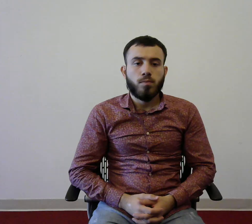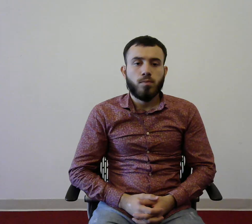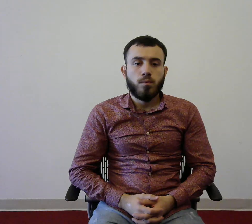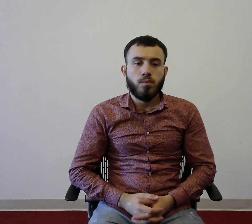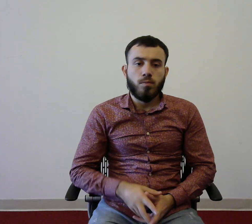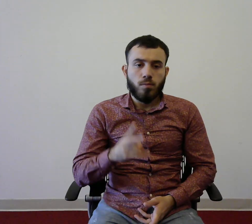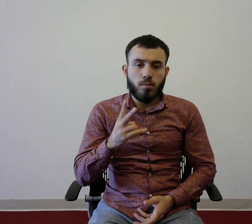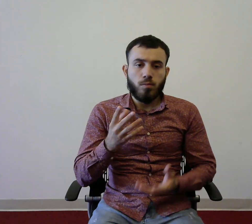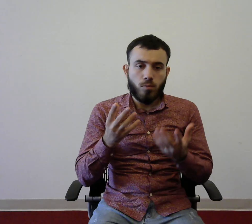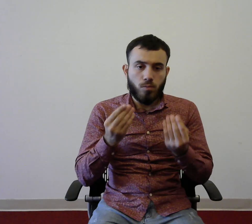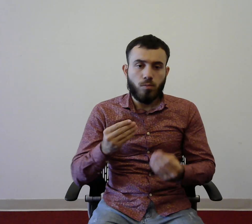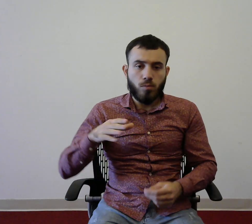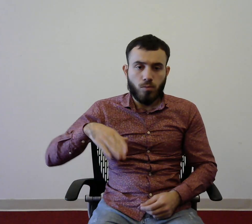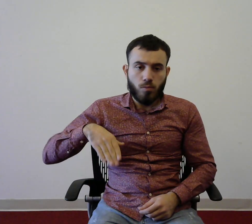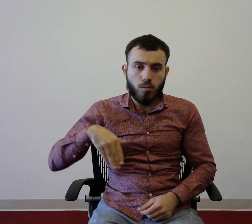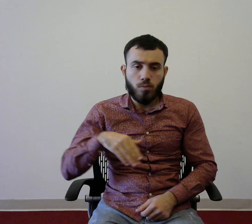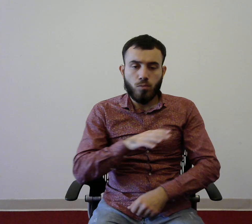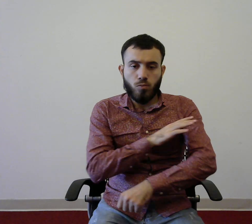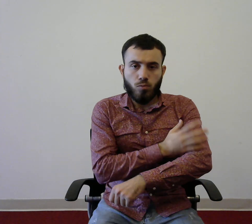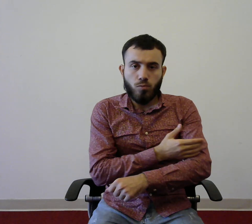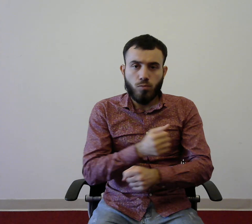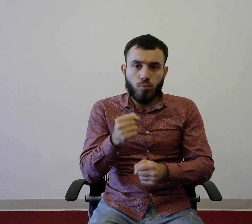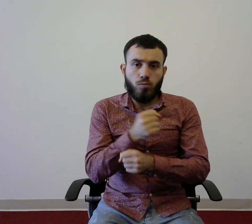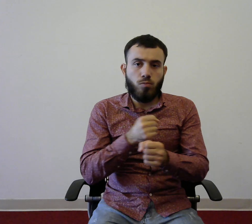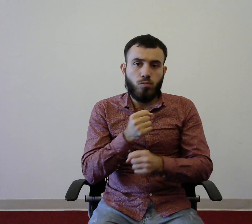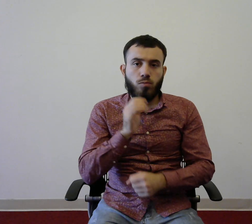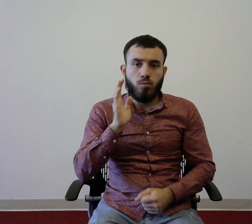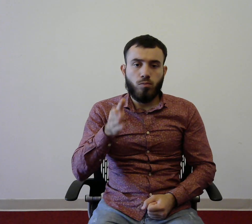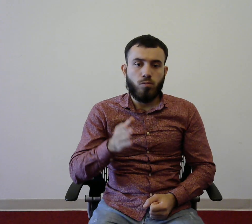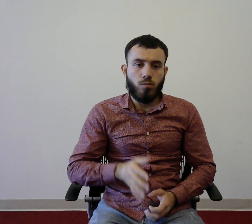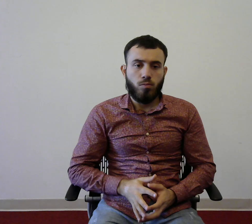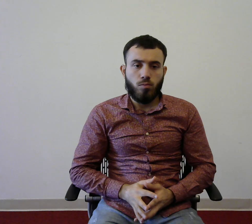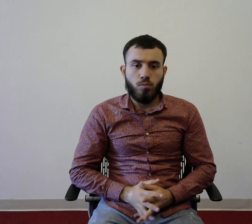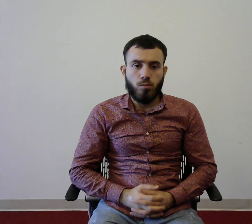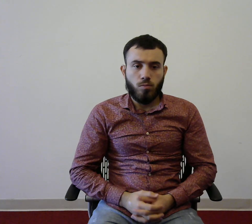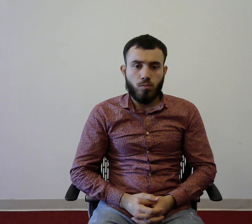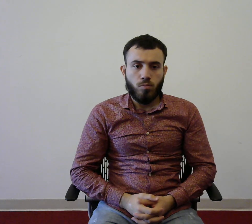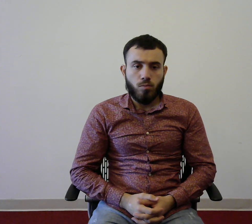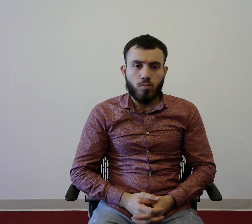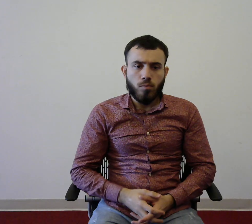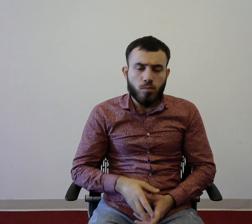İki gün sonra güclü külək olacaq